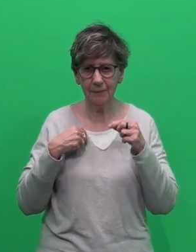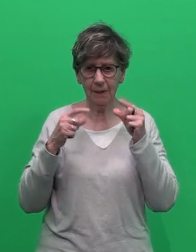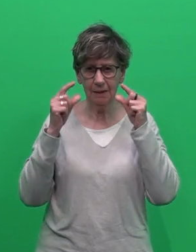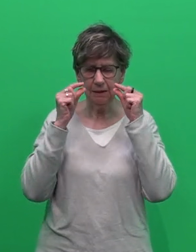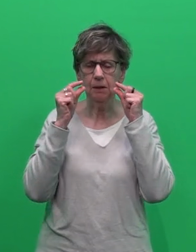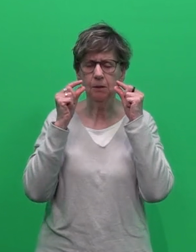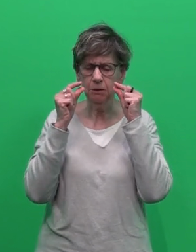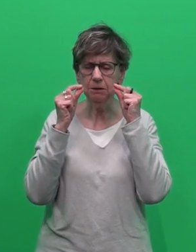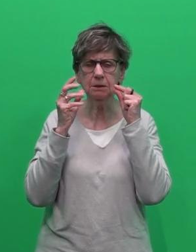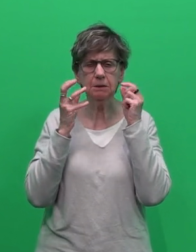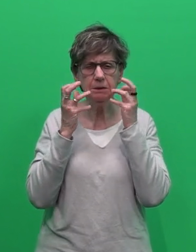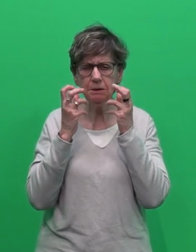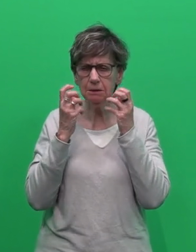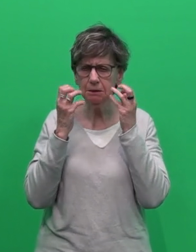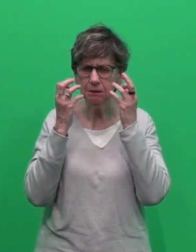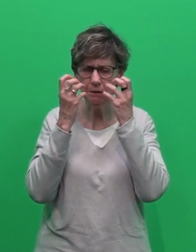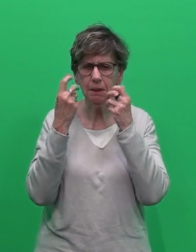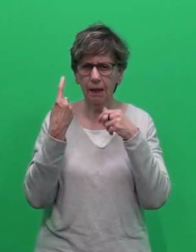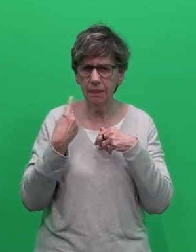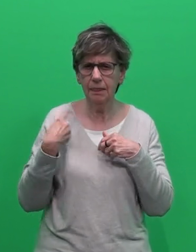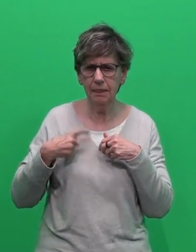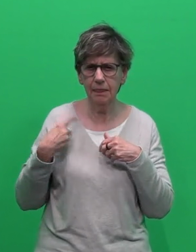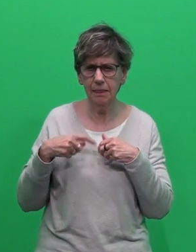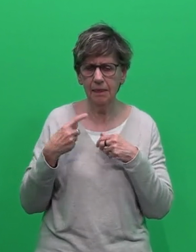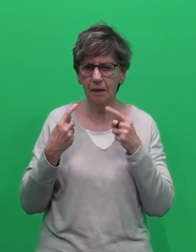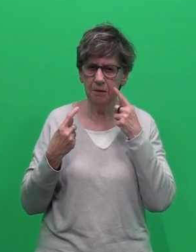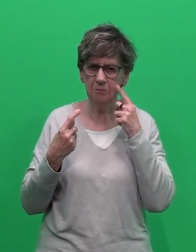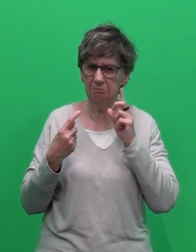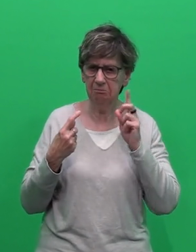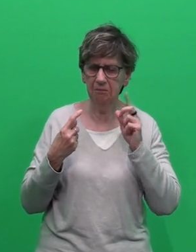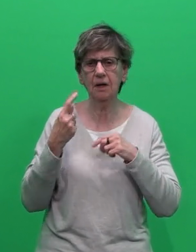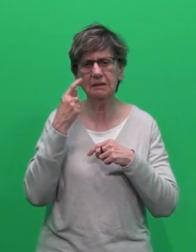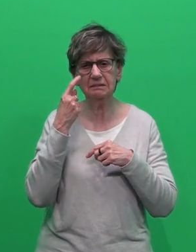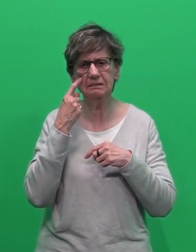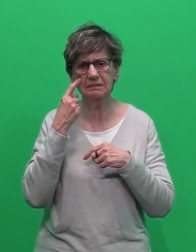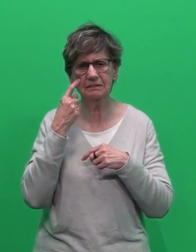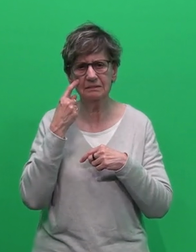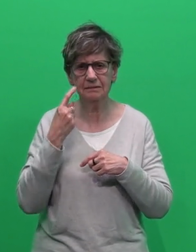Quan tanco els ulls sento que escou, de l'ull dret sí, de l'esquerre no, del dret.